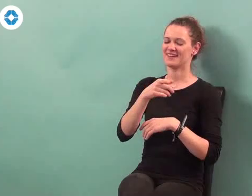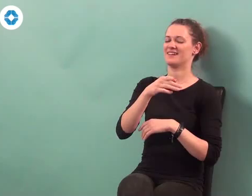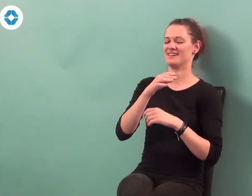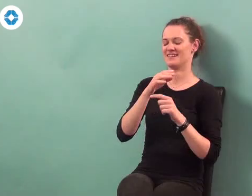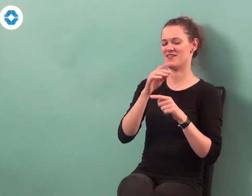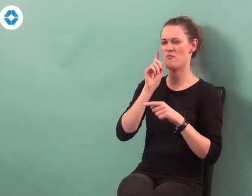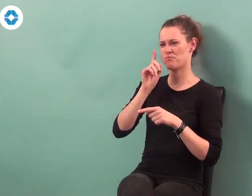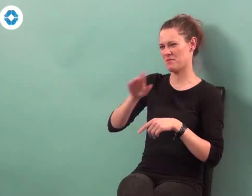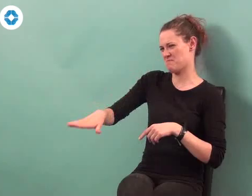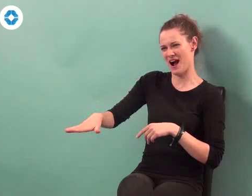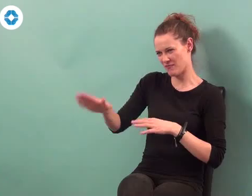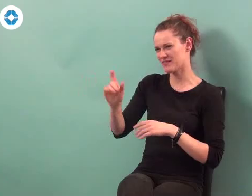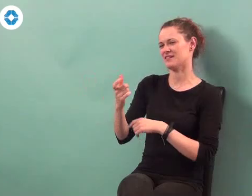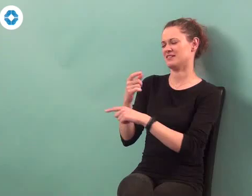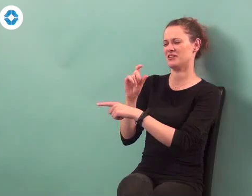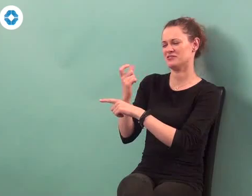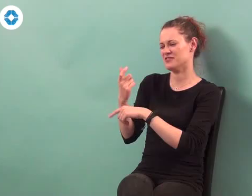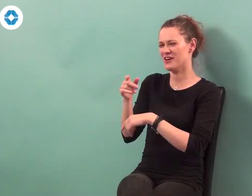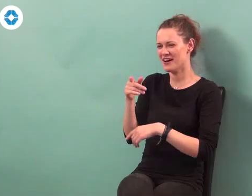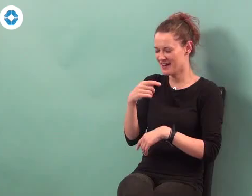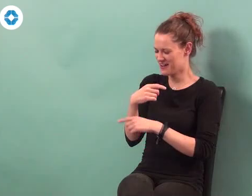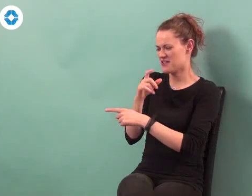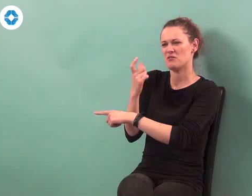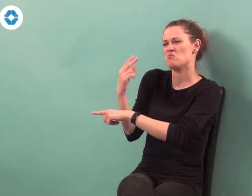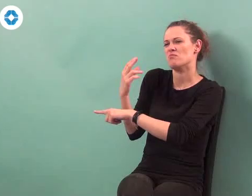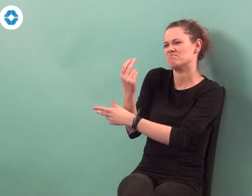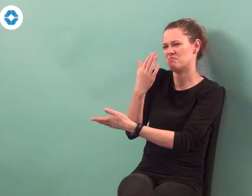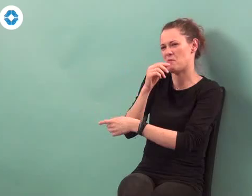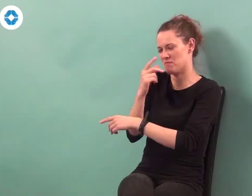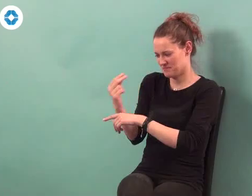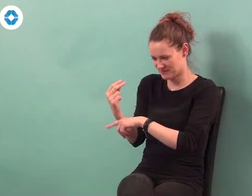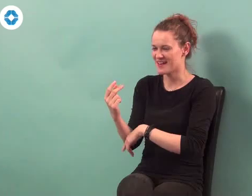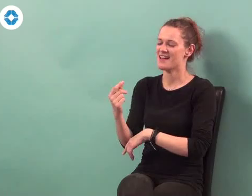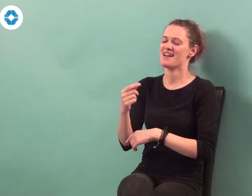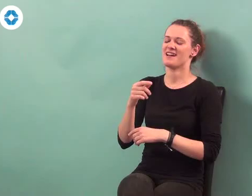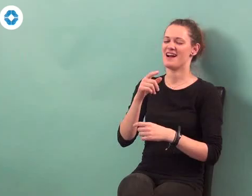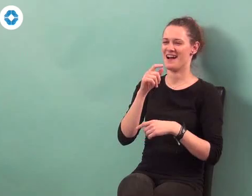Jest mały chłopiec, który coś mówi, nie wiem co.